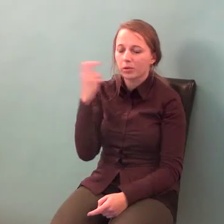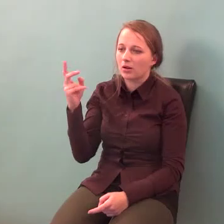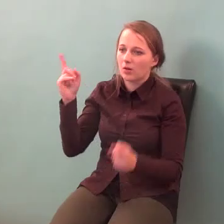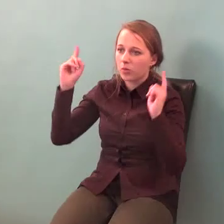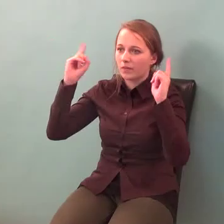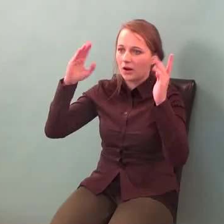Uwaga.